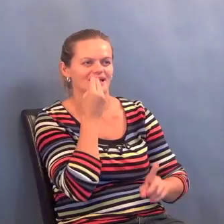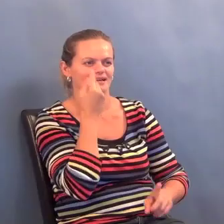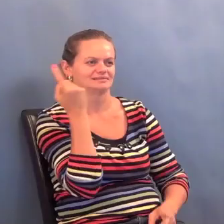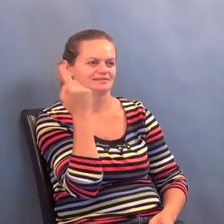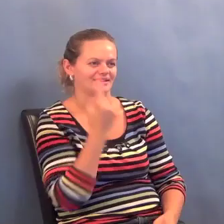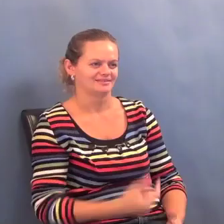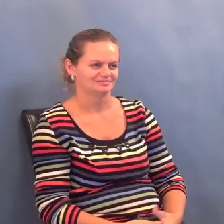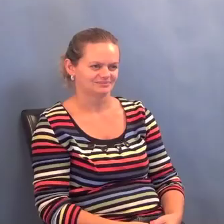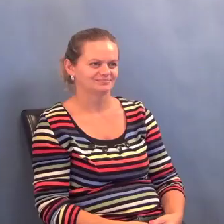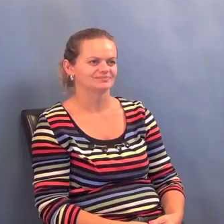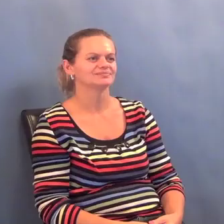Znak oznacza zakaz jedzenia.